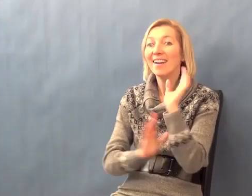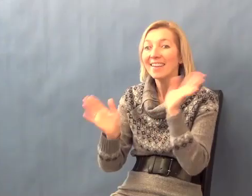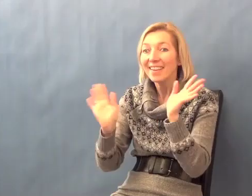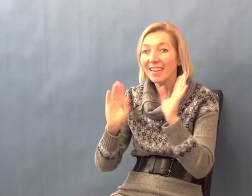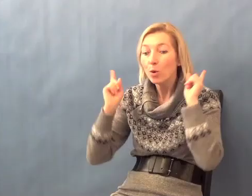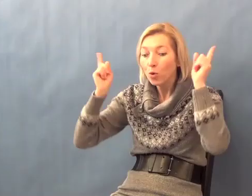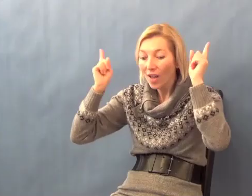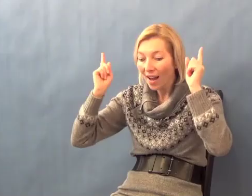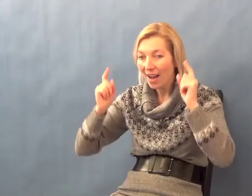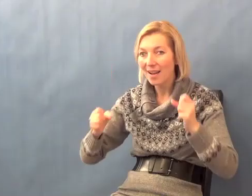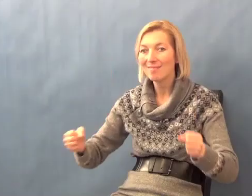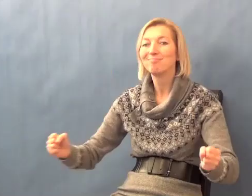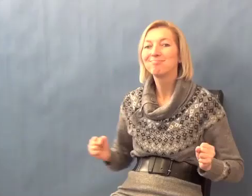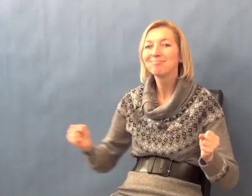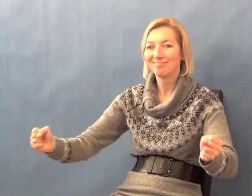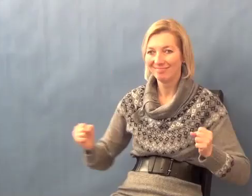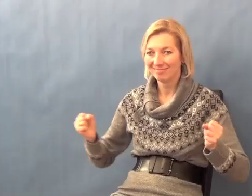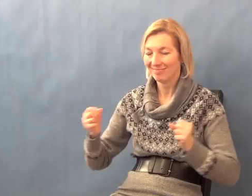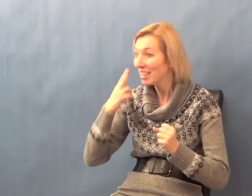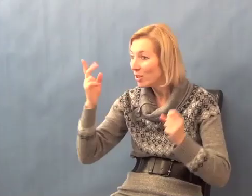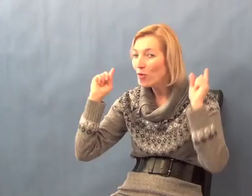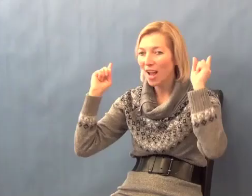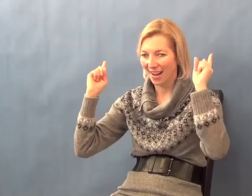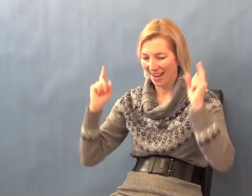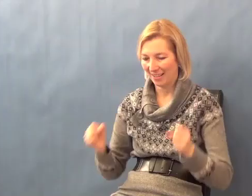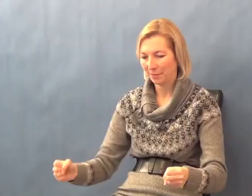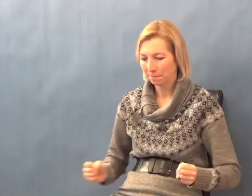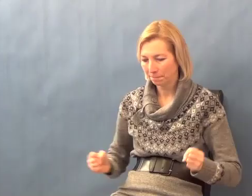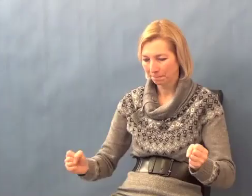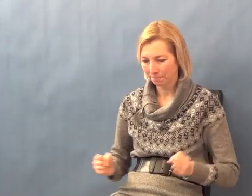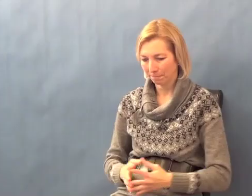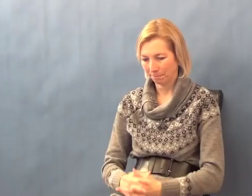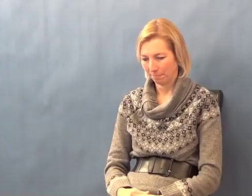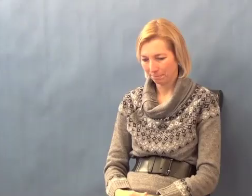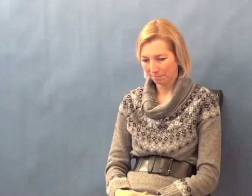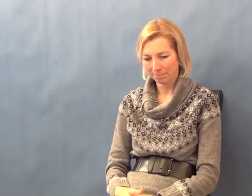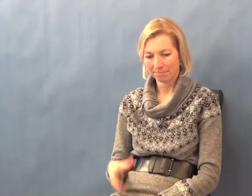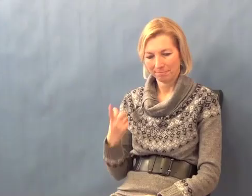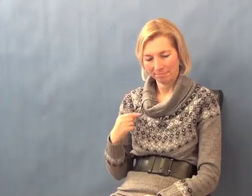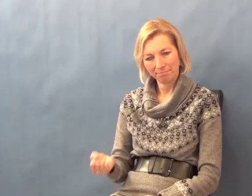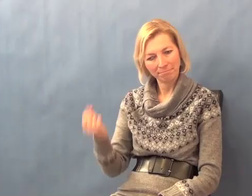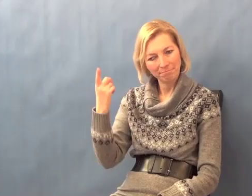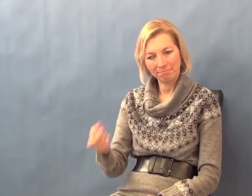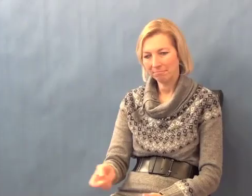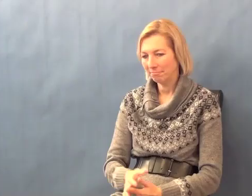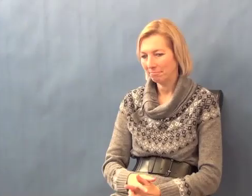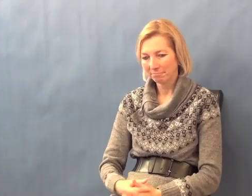Nie, to jest ostrzeżenie przed nadjeżdżającą drezyną.